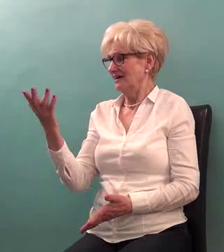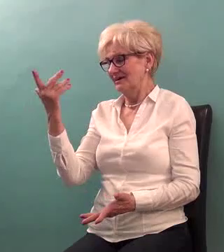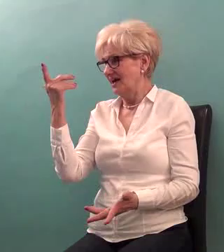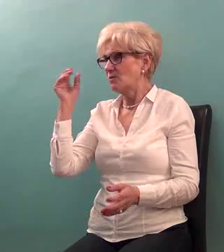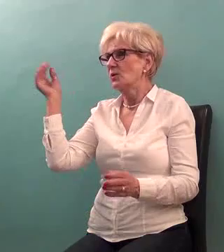Głośny alarm.